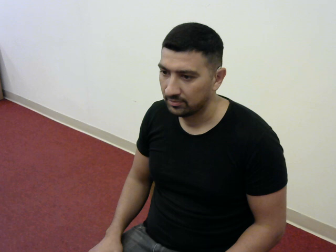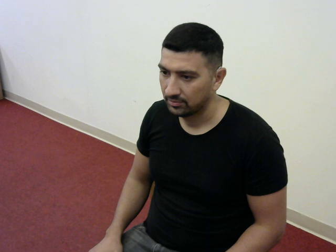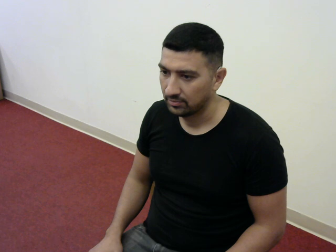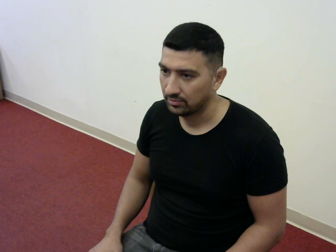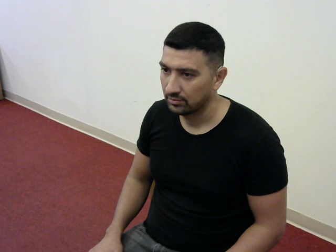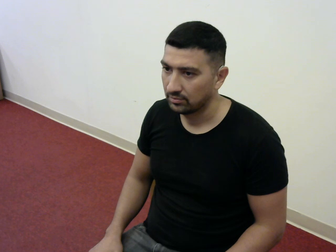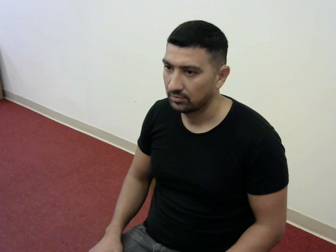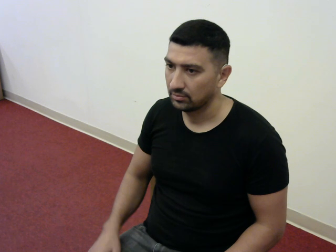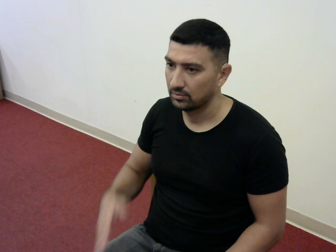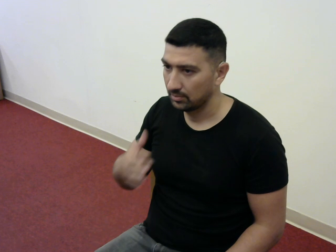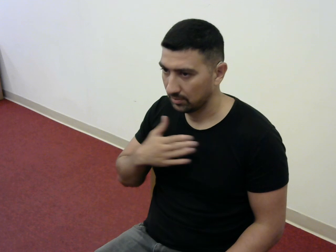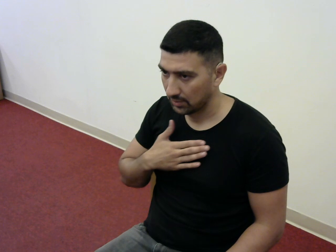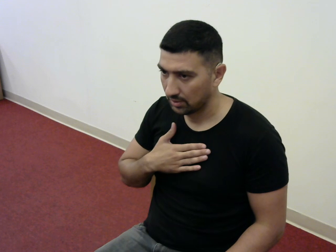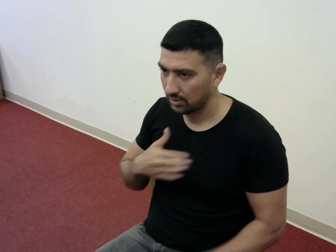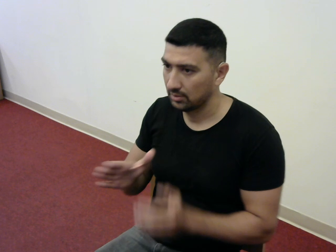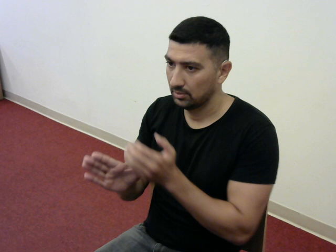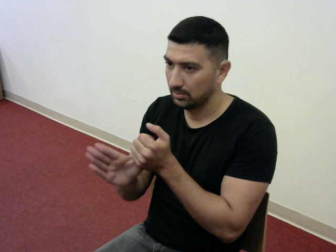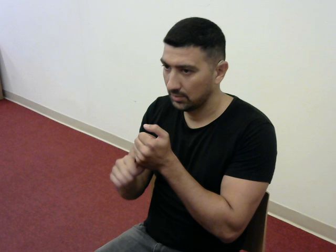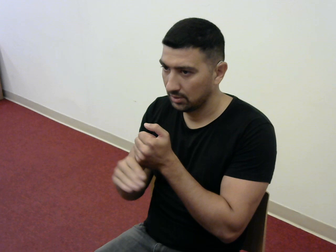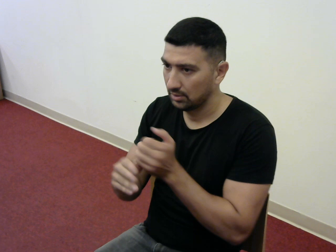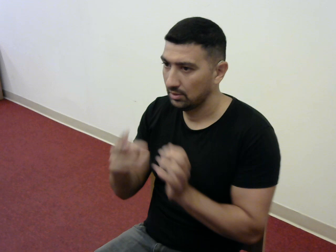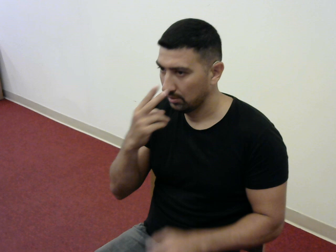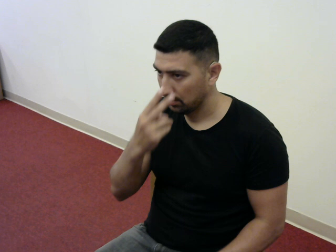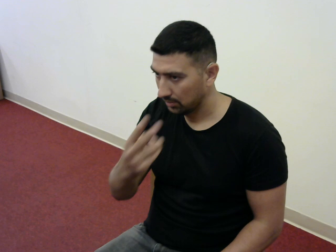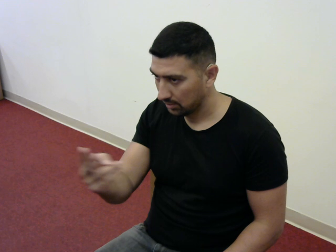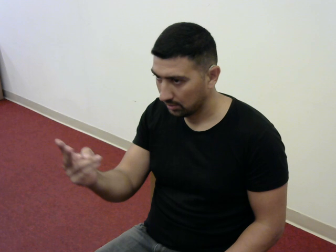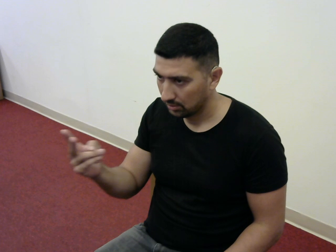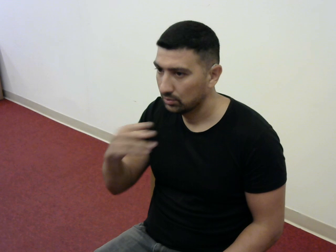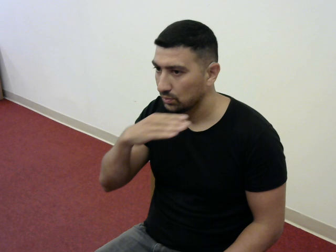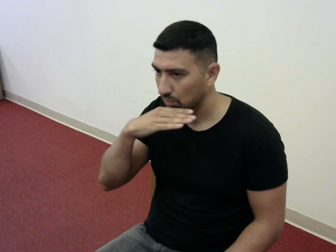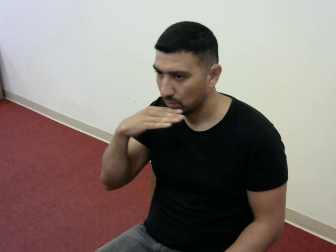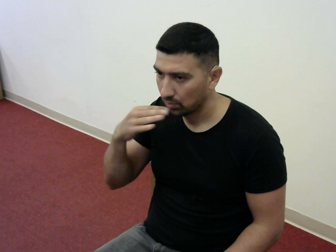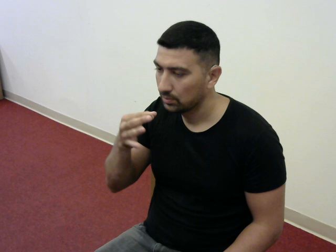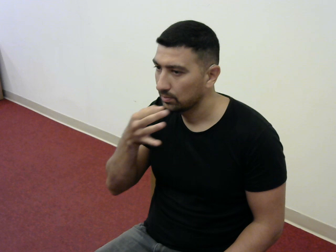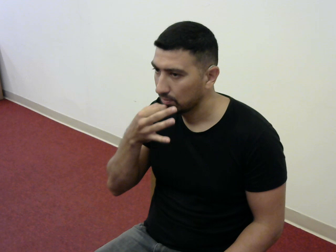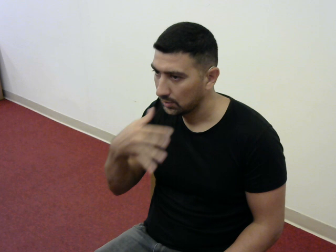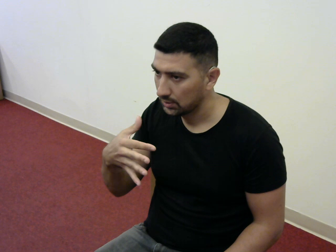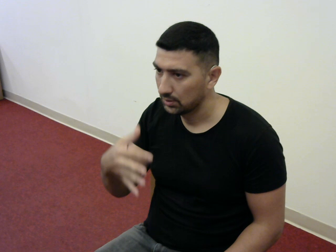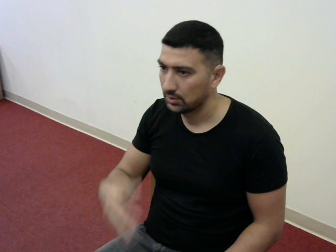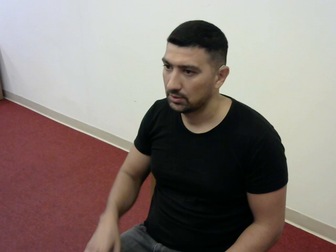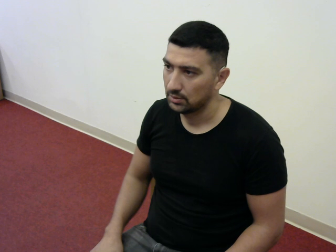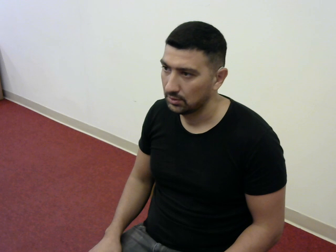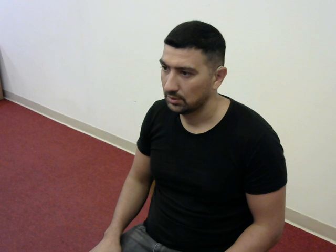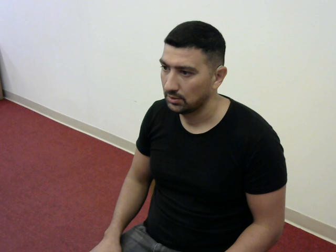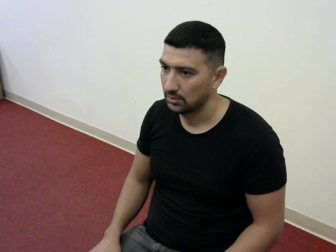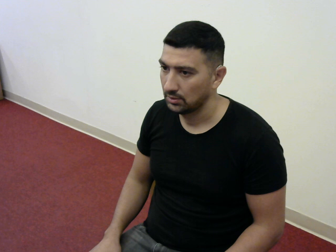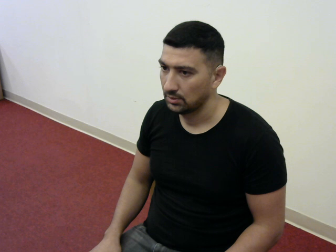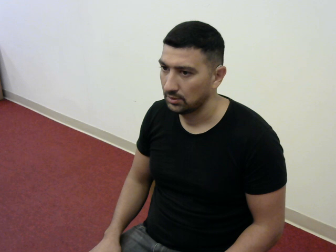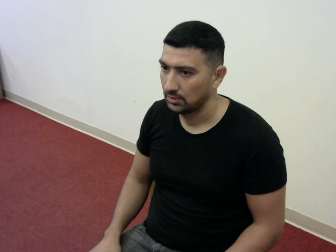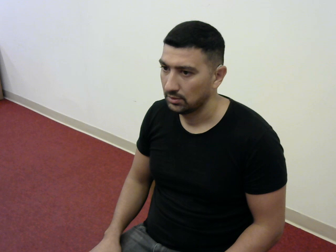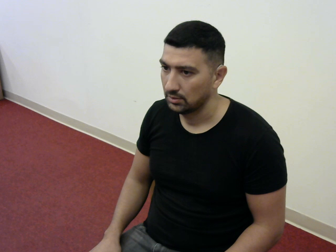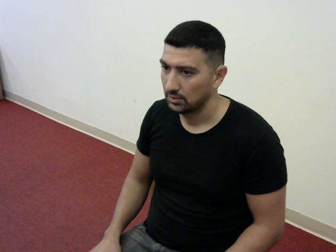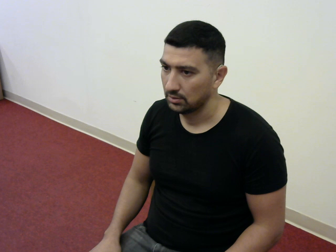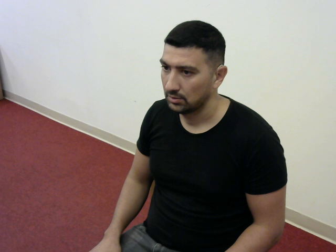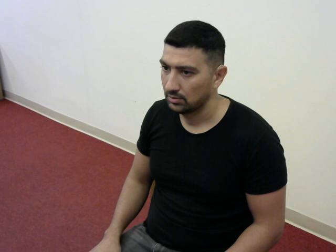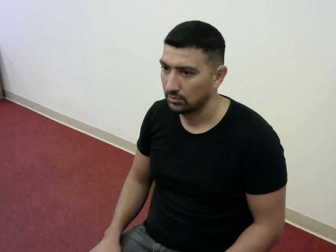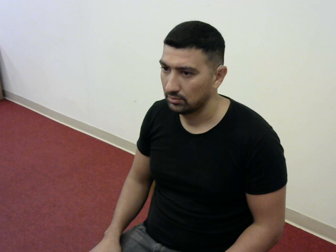Mənim balıqlara baxmaqdan çox xoşum gəlir